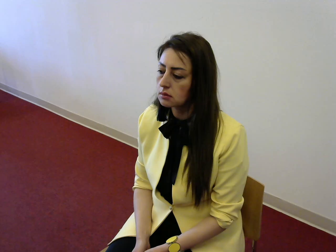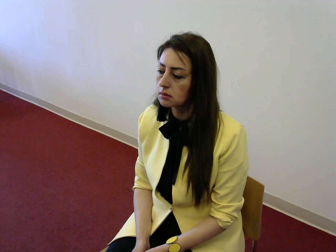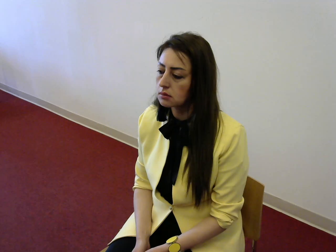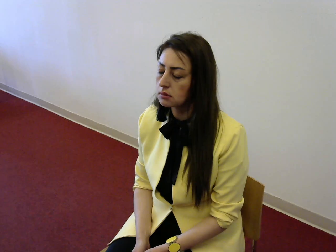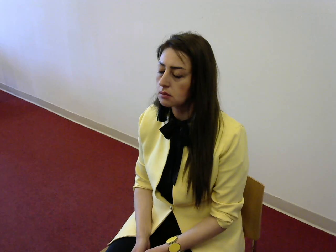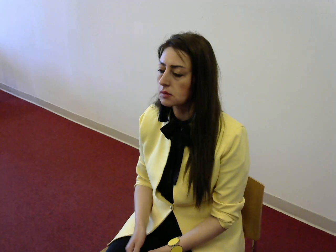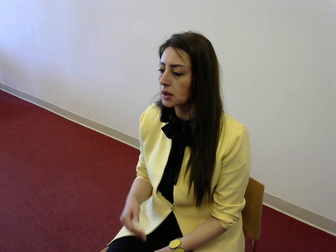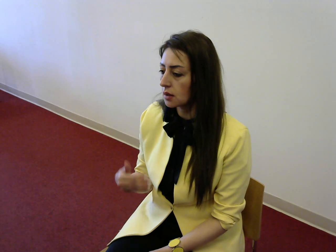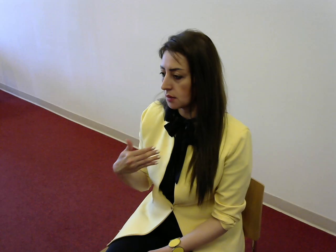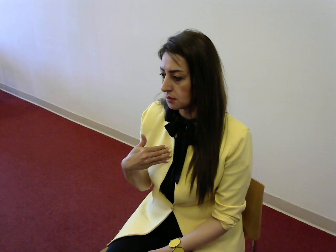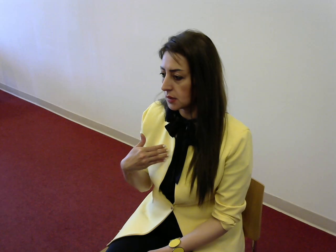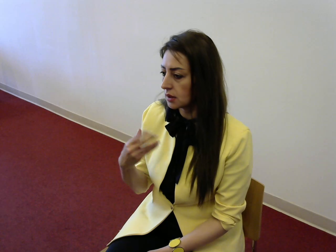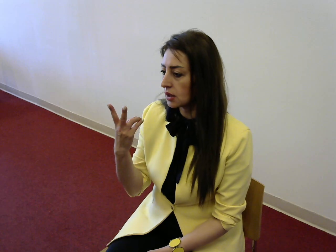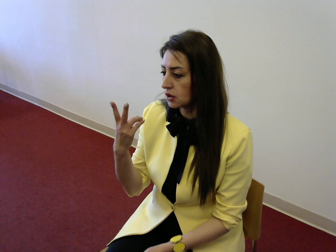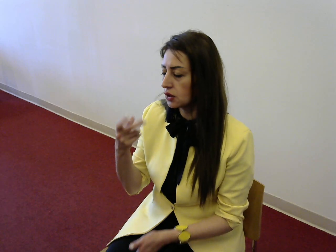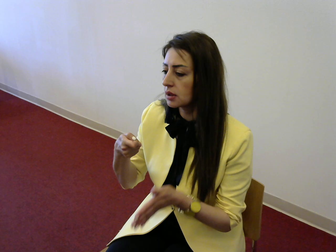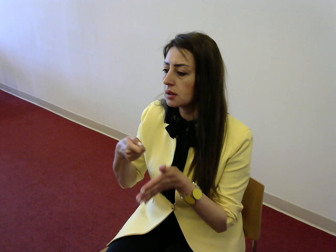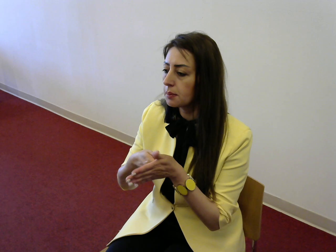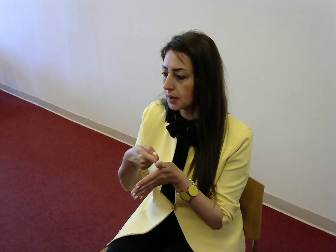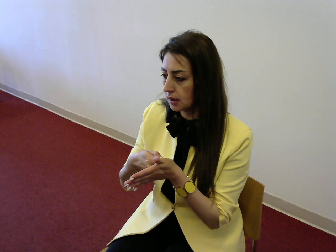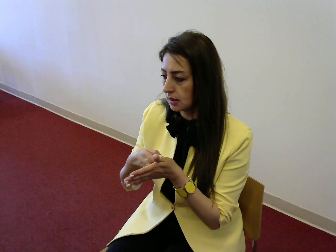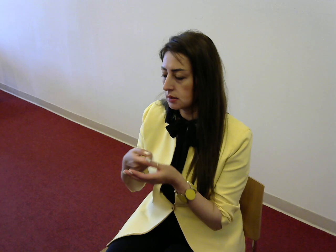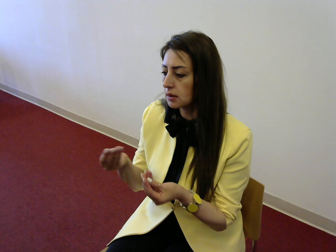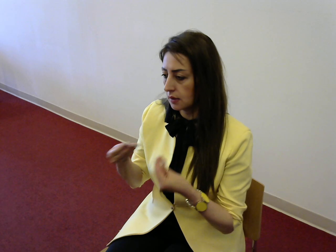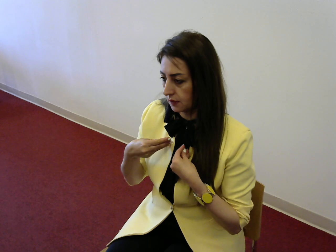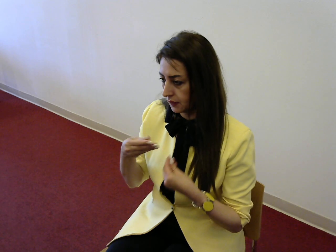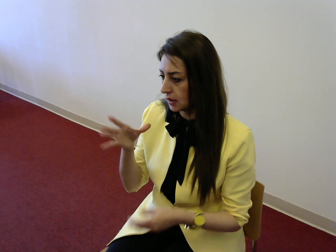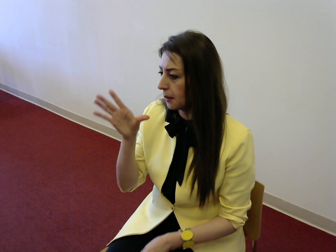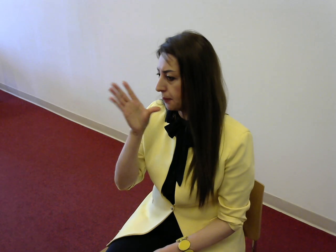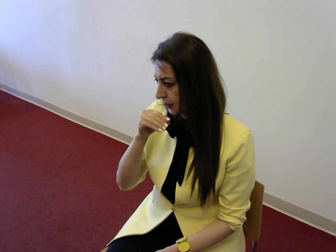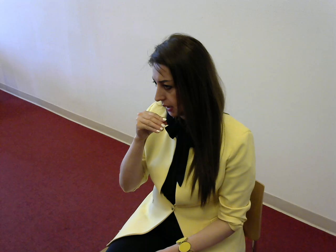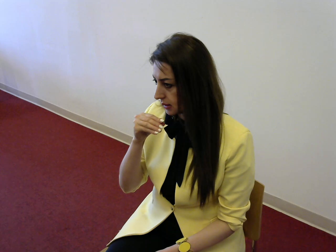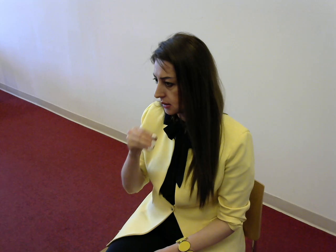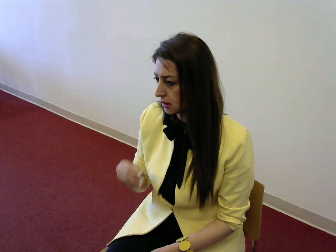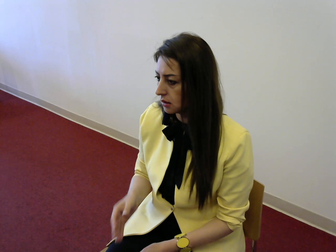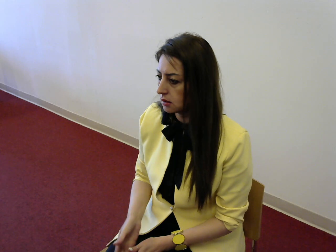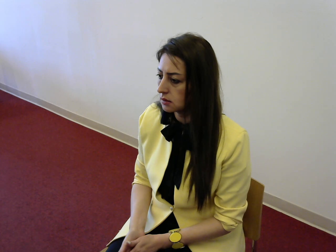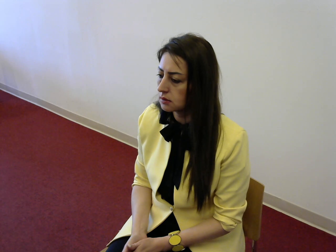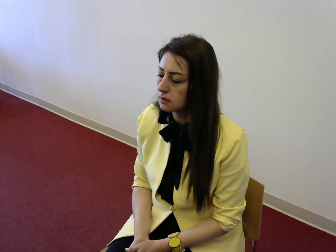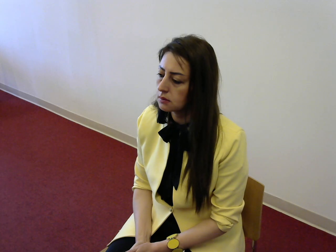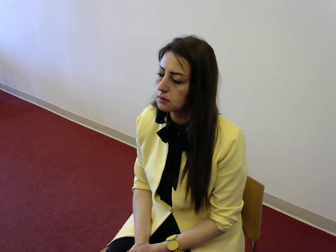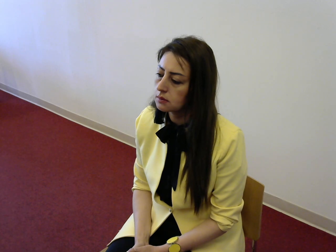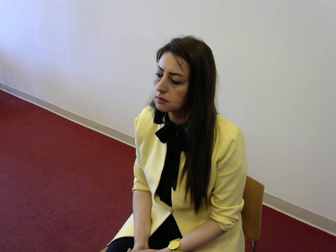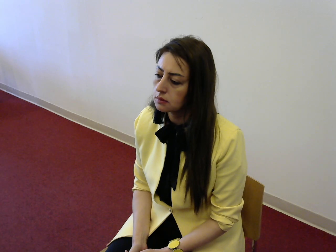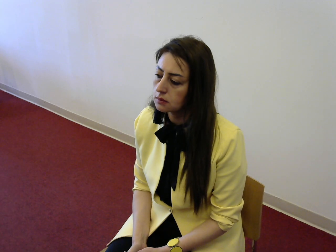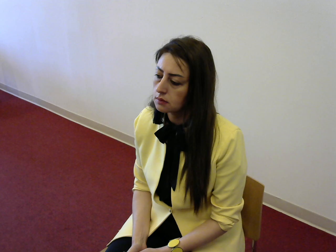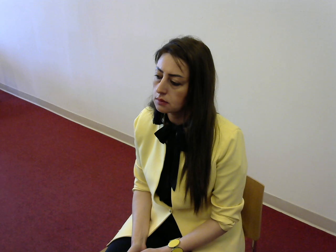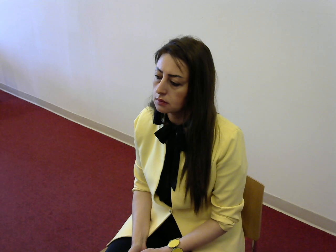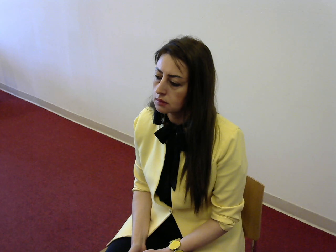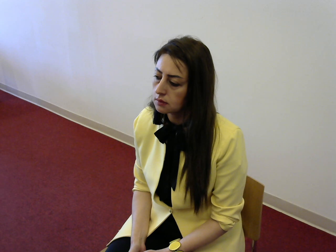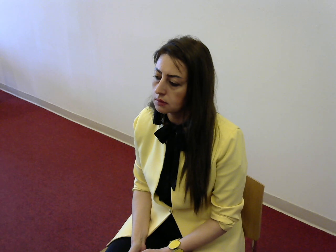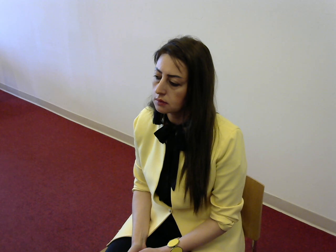Mənə 2 bilet verə bilərsinizmi?